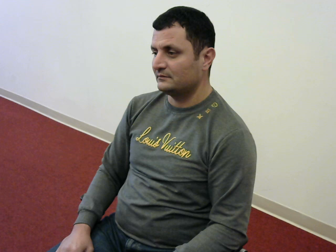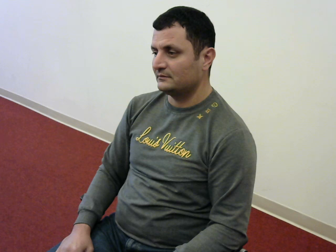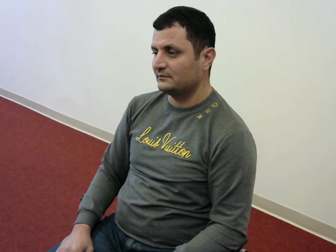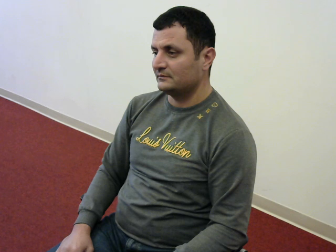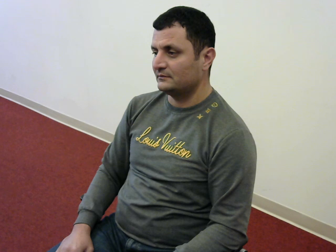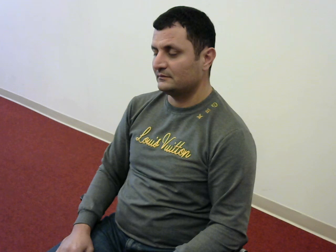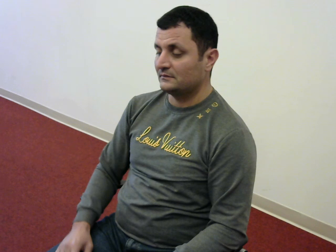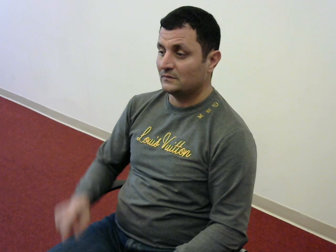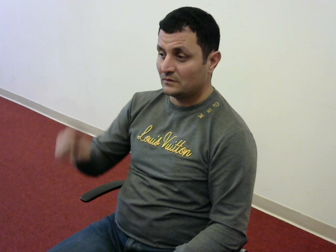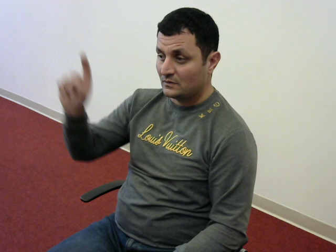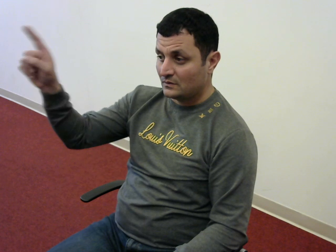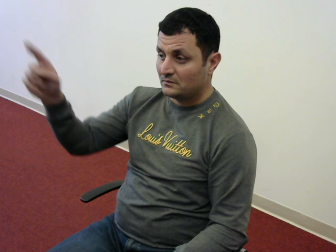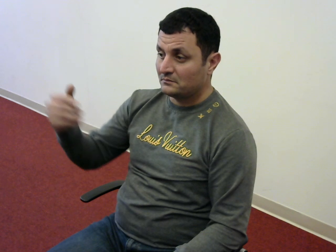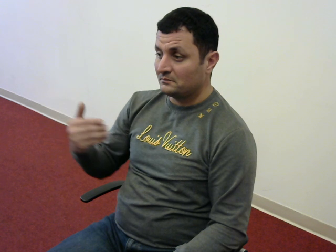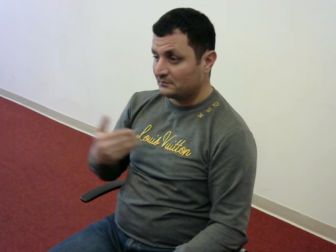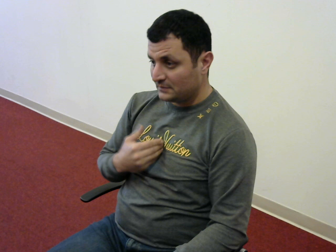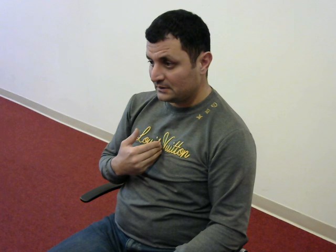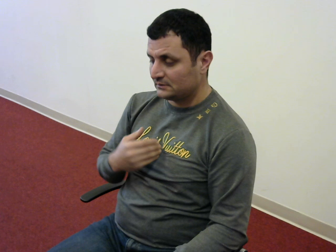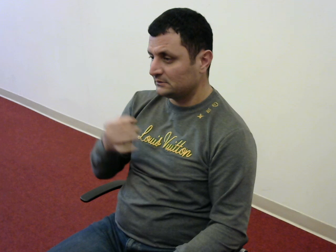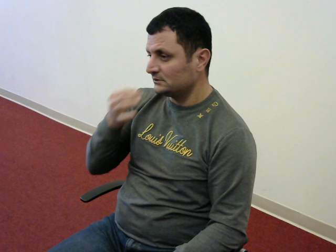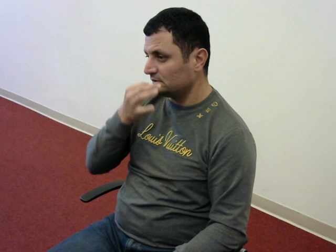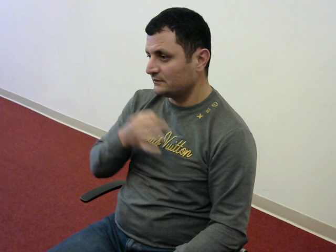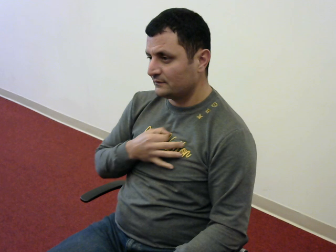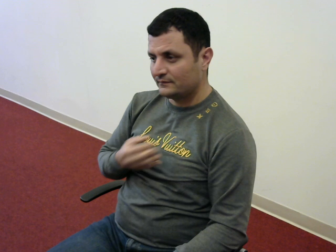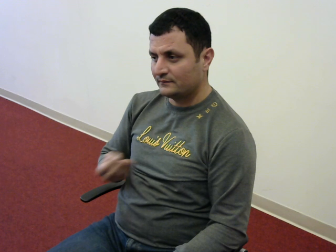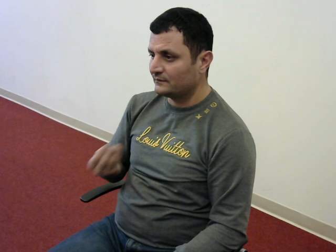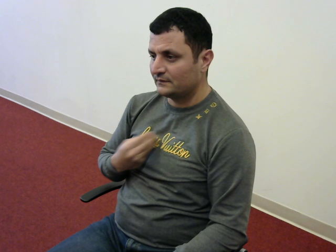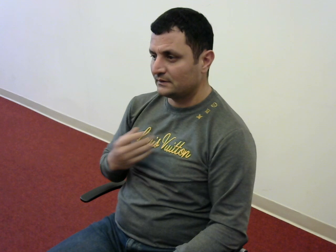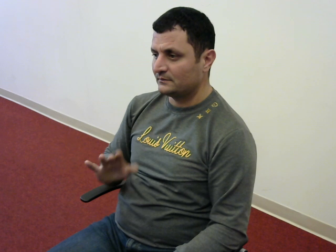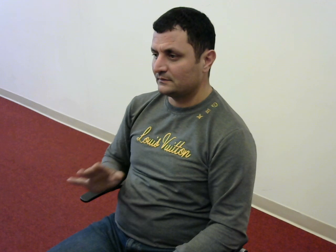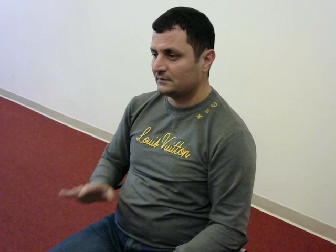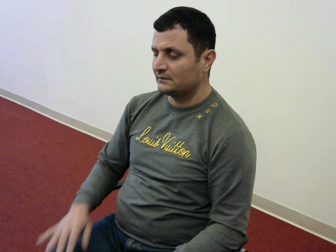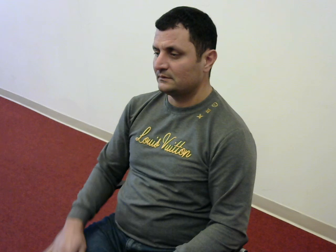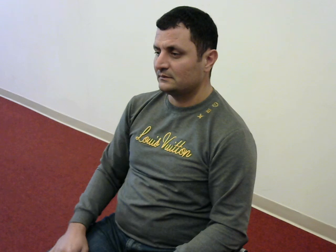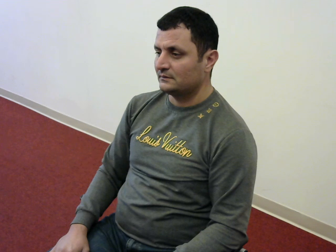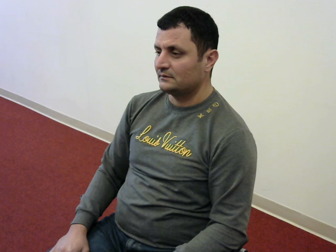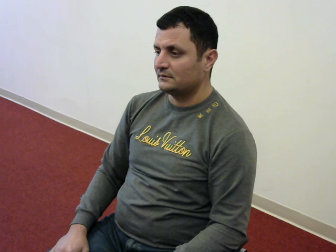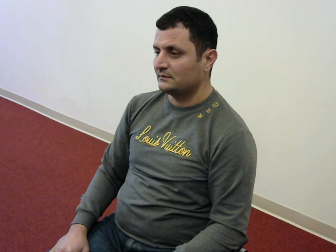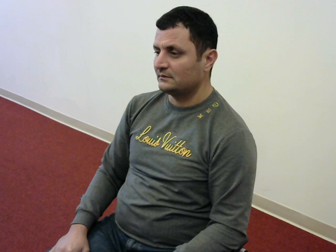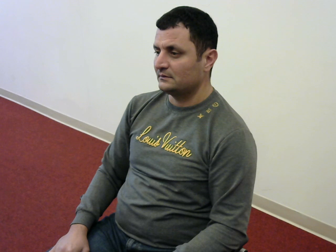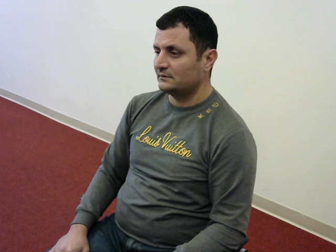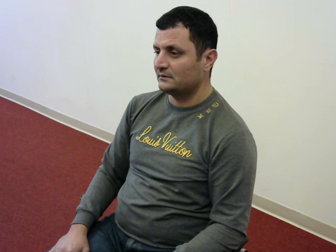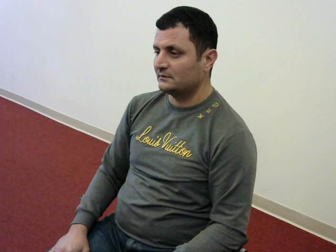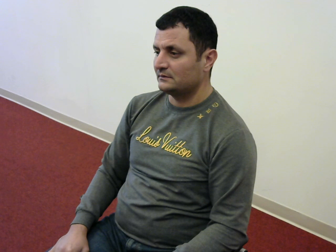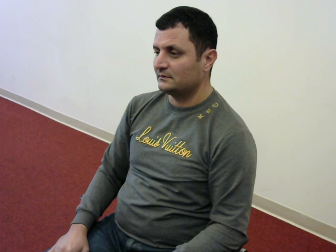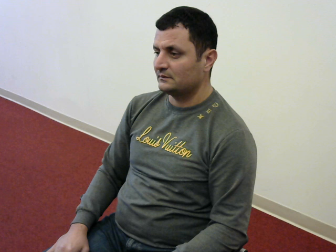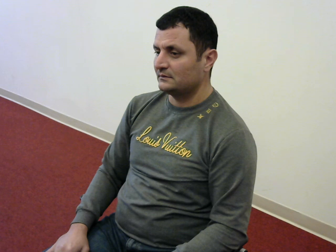O mənə cavab verməyib